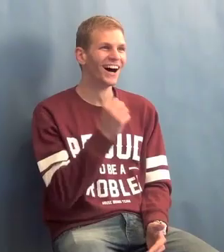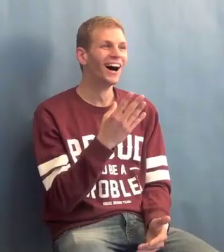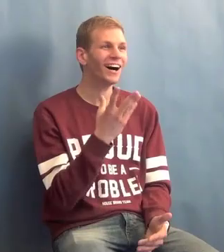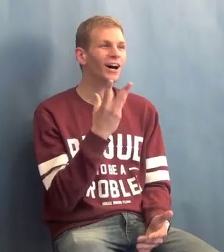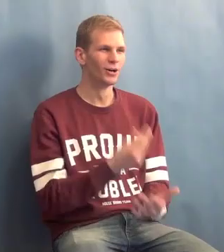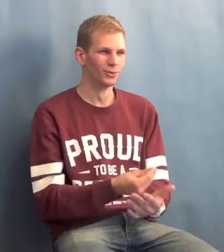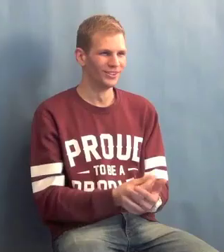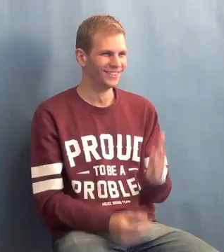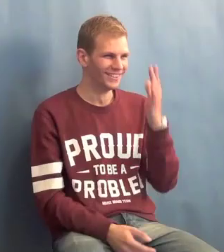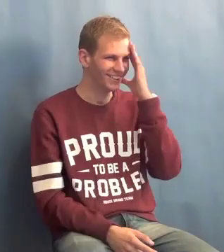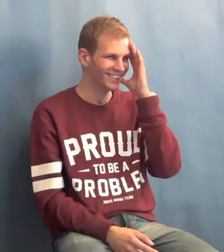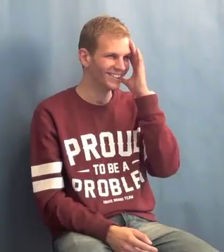Ile kosztuje takie zabójstwo?